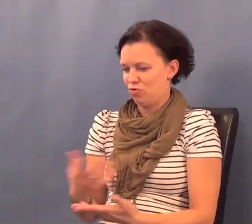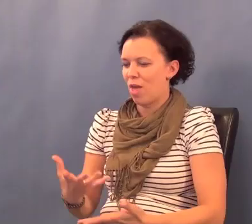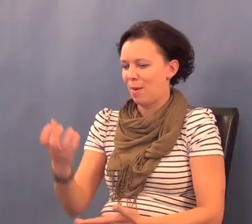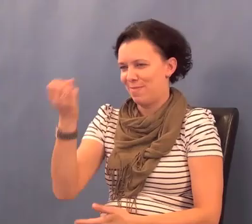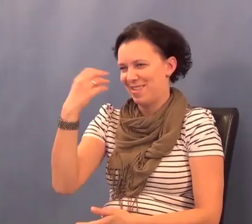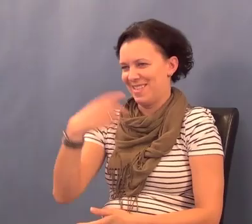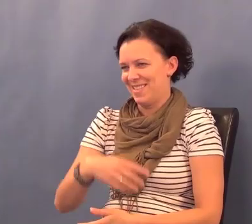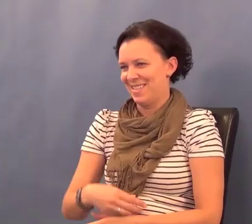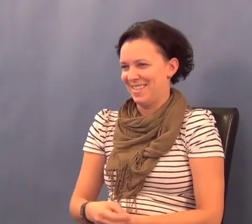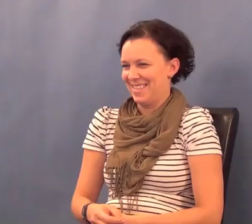Gdzie pod prysznic?